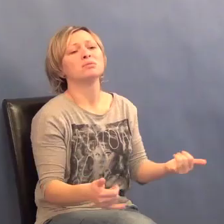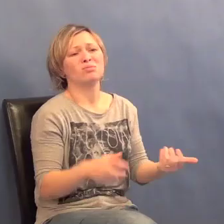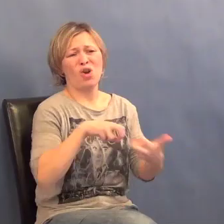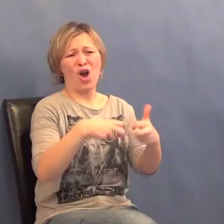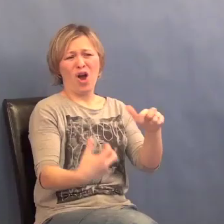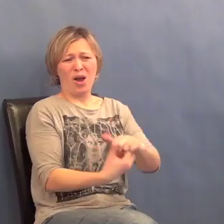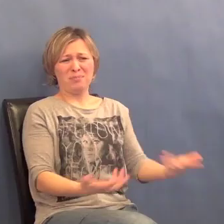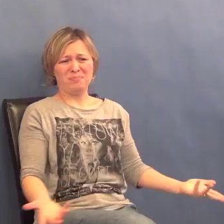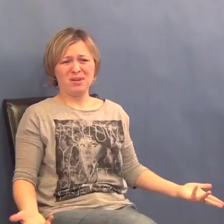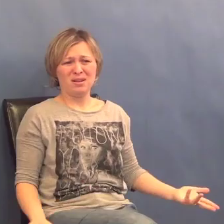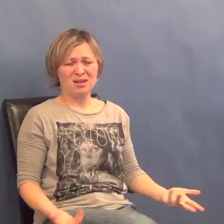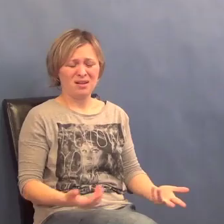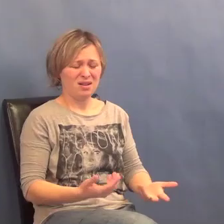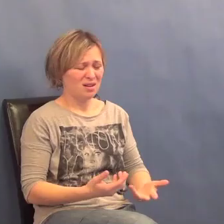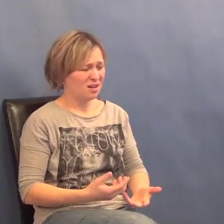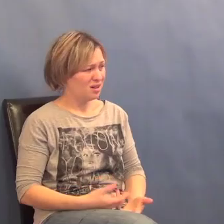To jest właśnie problem.